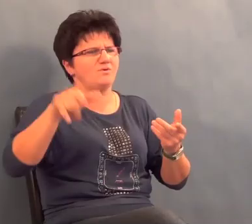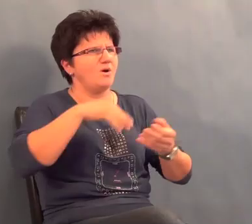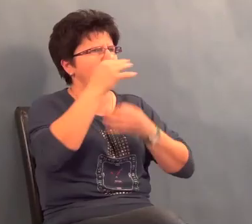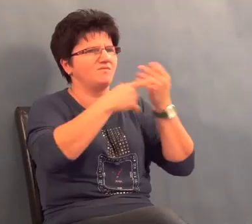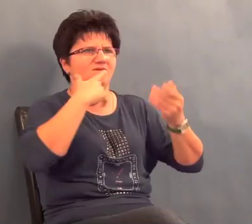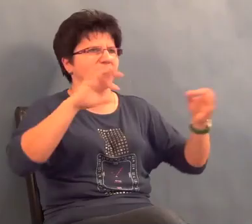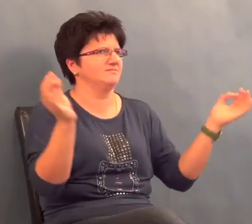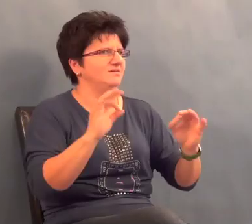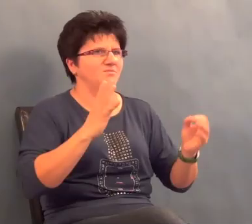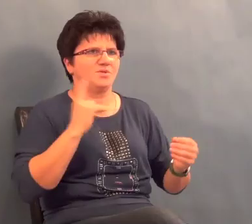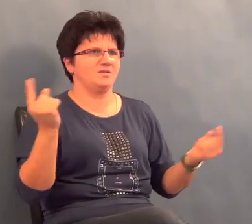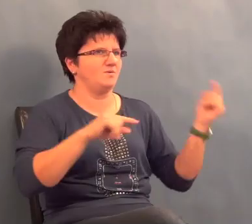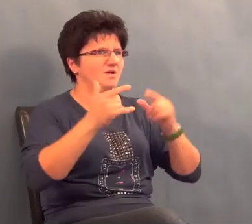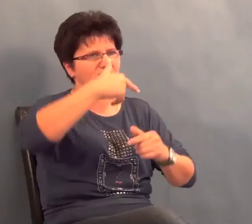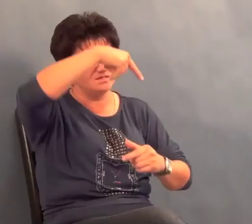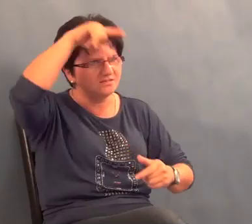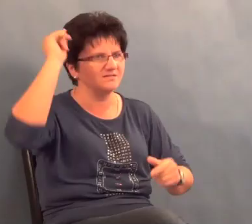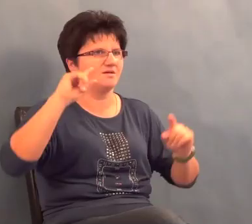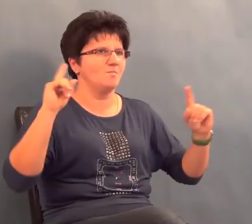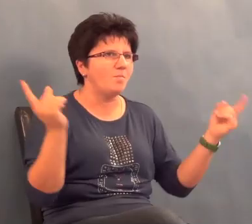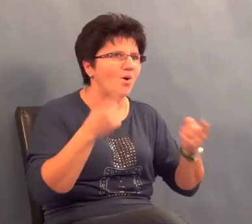"Było strasznie, straż pożarna przyjechała, pogotowie przyjechało."